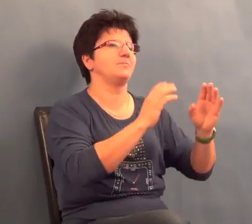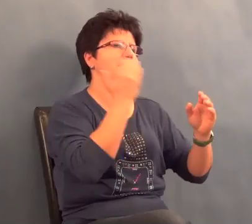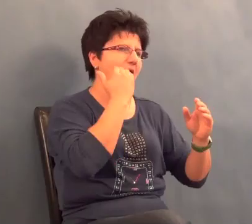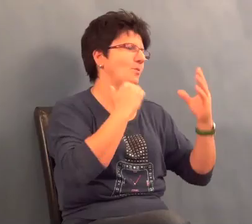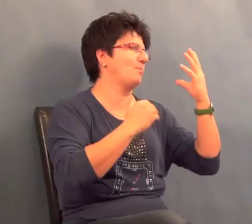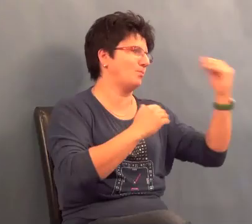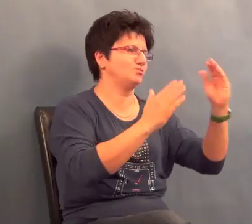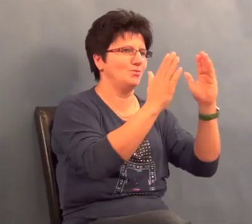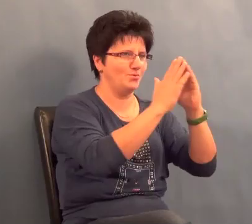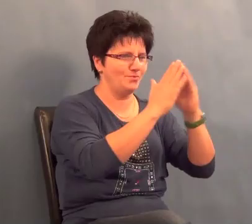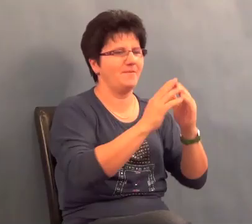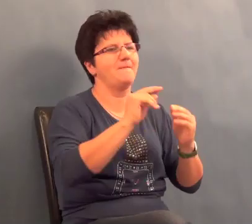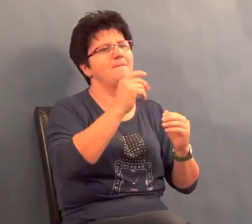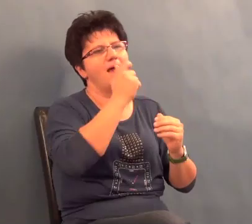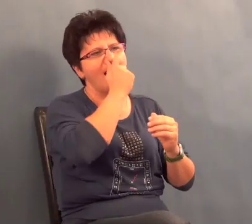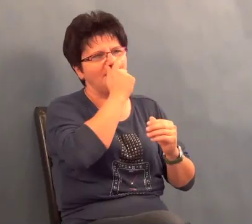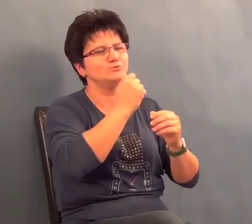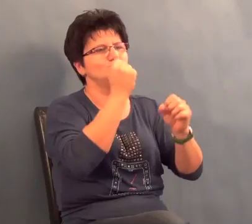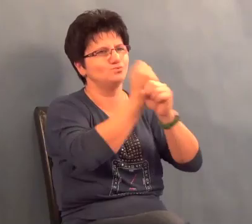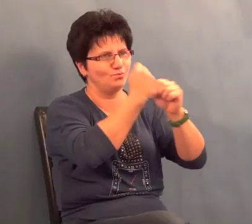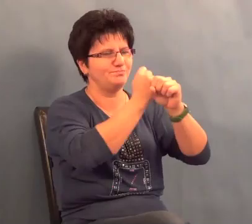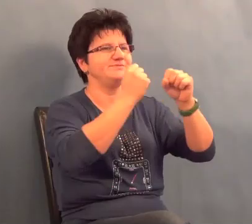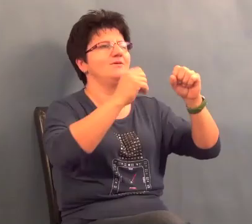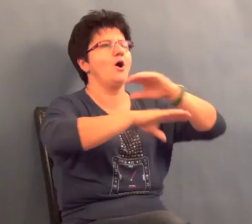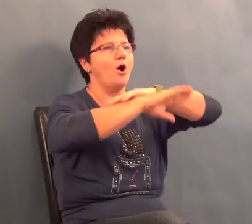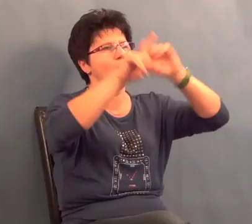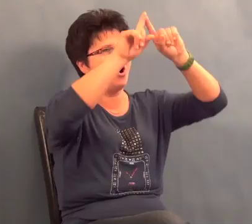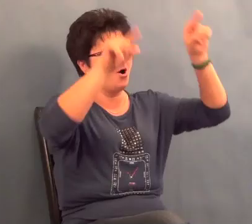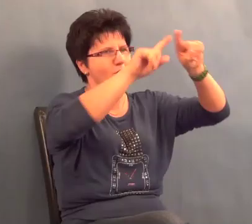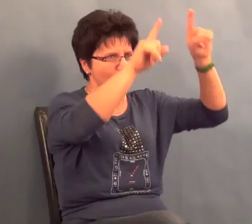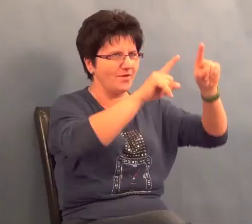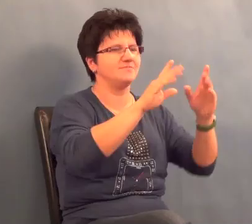Pani poszła do domu, a Charlie Chaplin pracuje, robi okno.